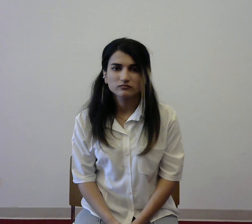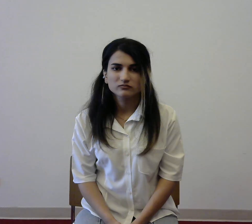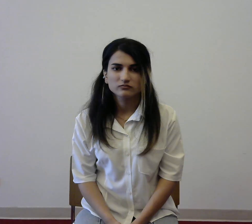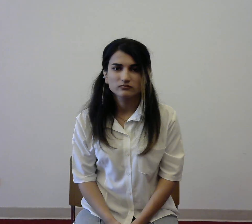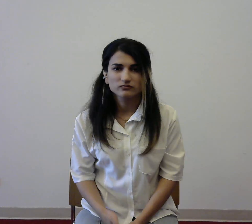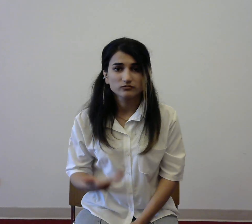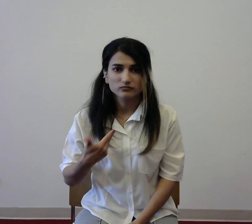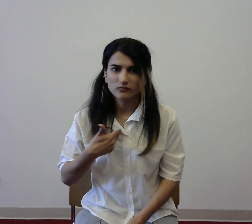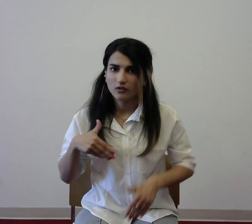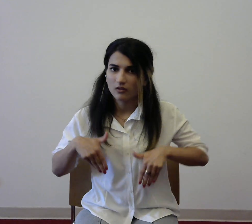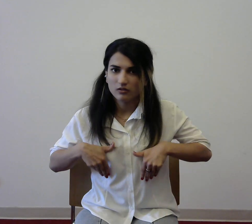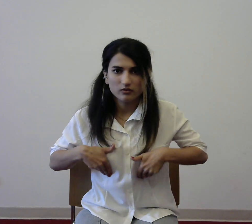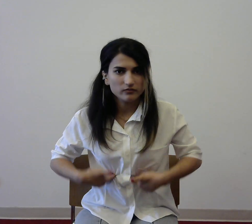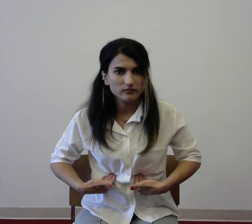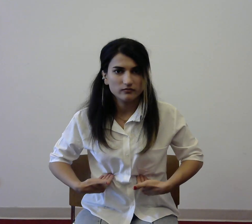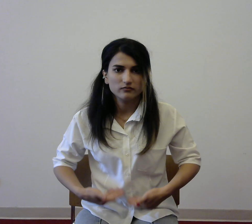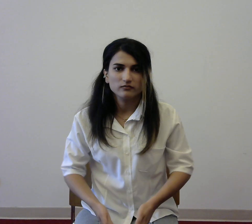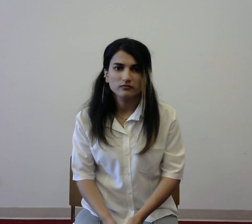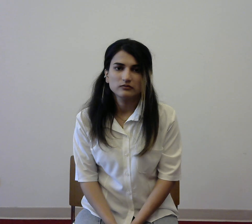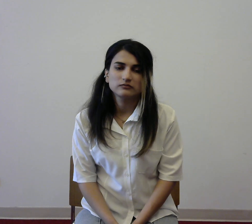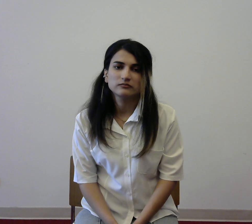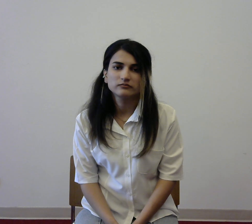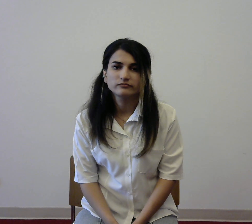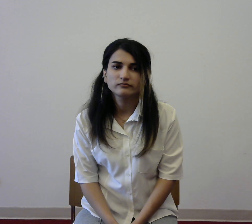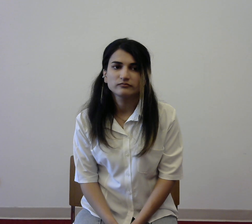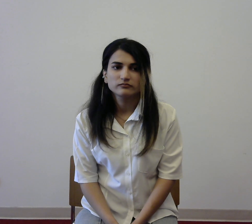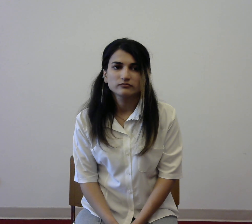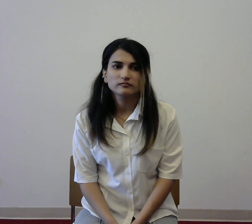Mən acam